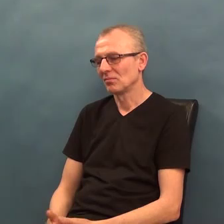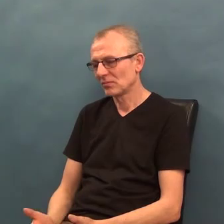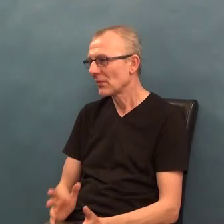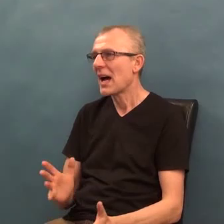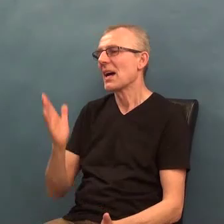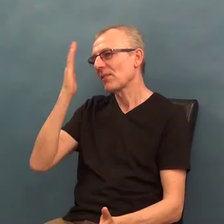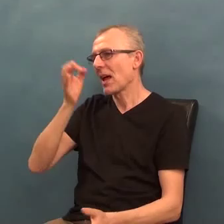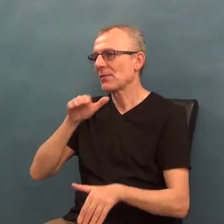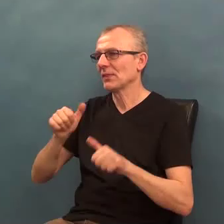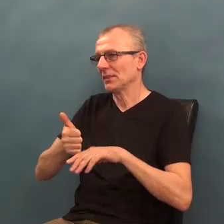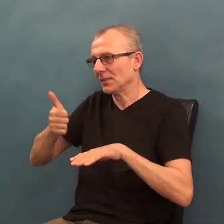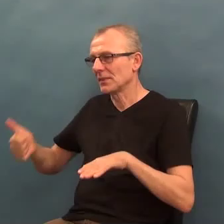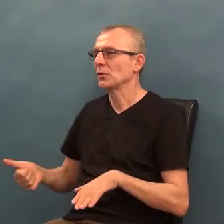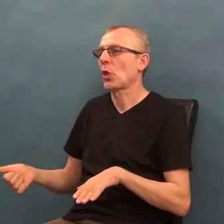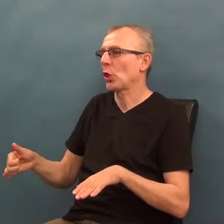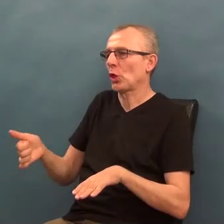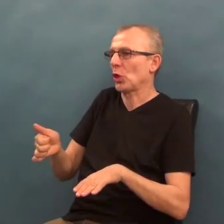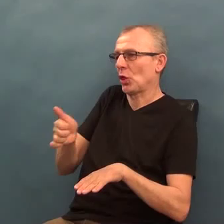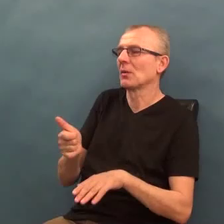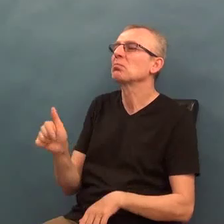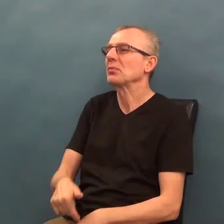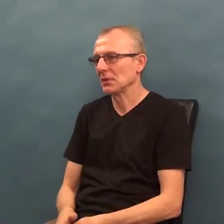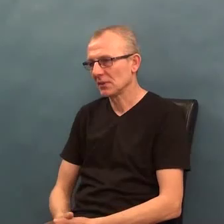Aha, jak ktoś będzie wiedział, to będzie stać dalej od tego miejsca, bo jak ktoś będzie pijany, to będzie szedł tam, gdzie nie powinien.